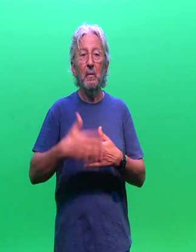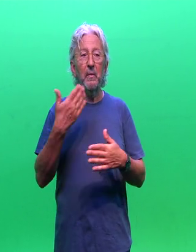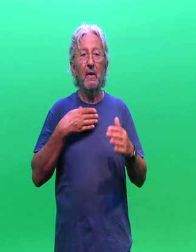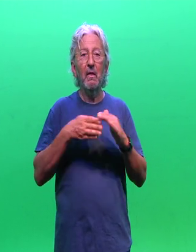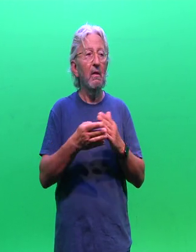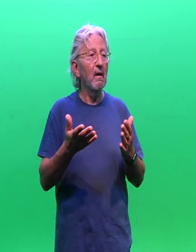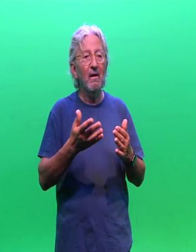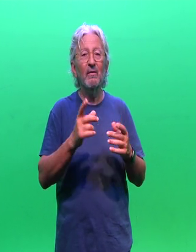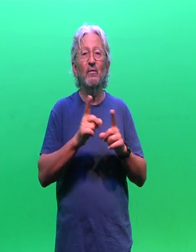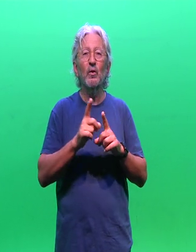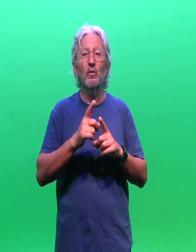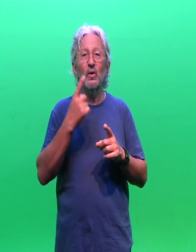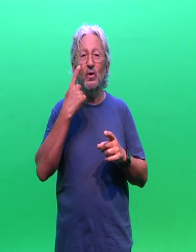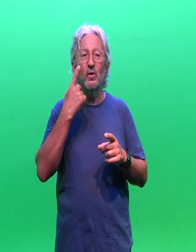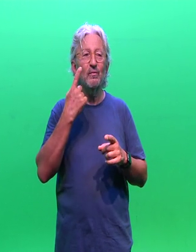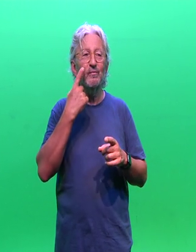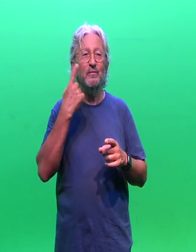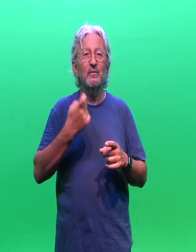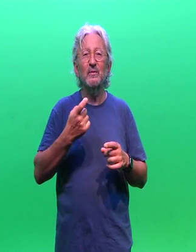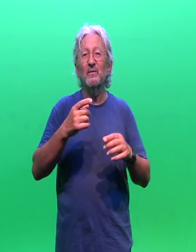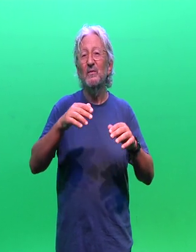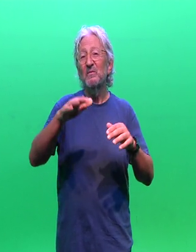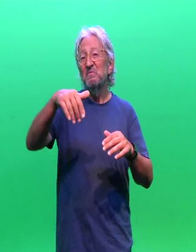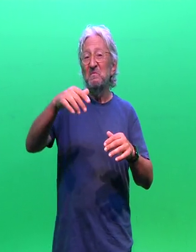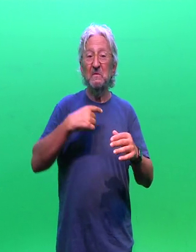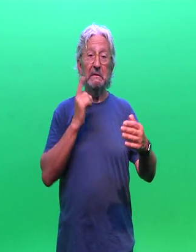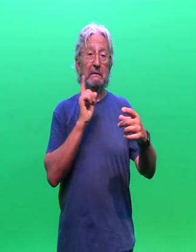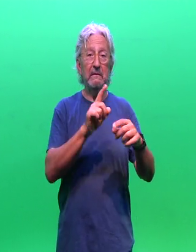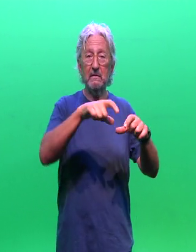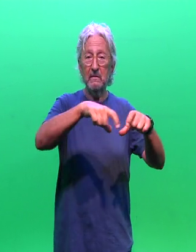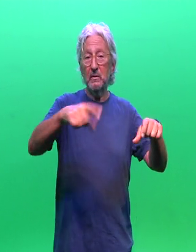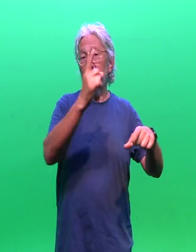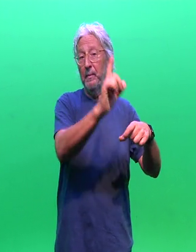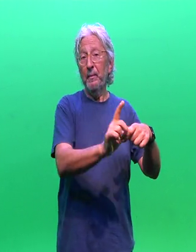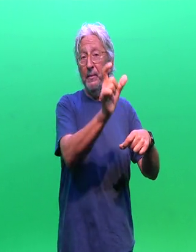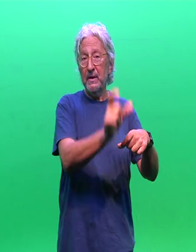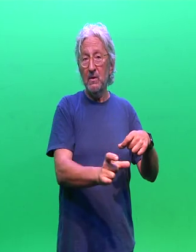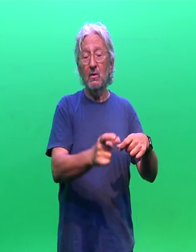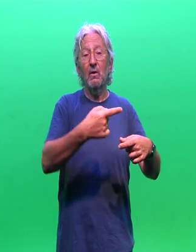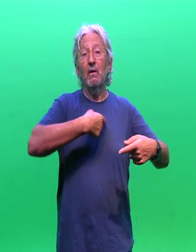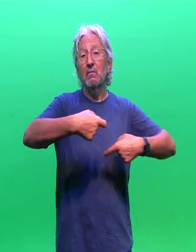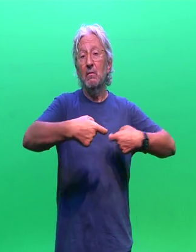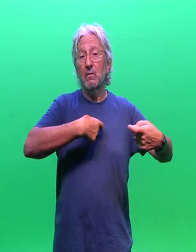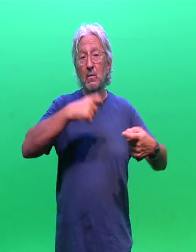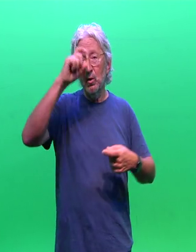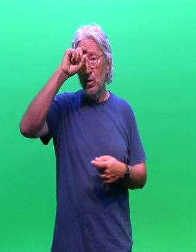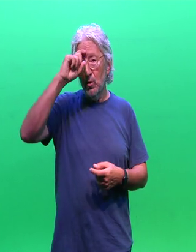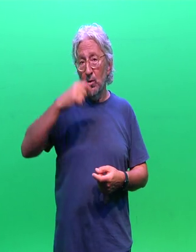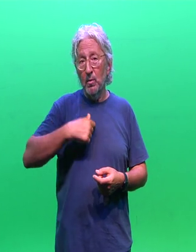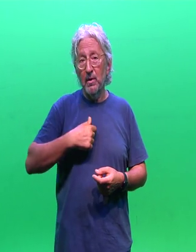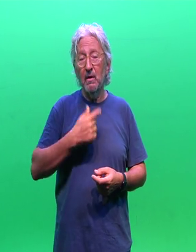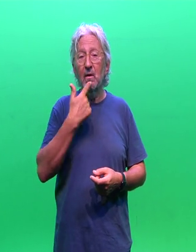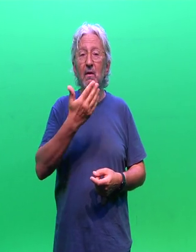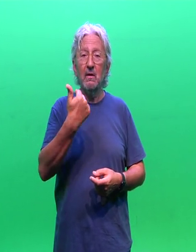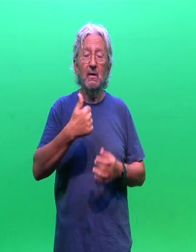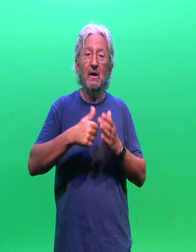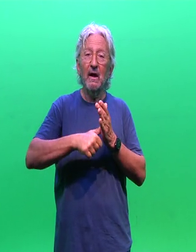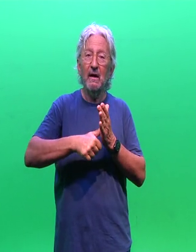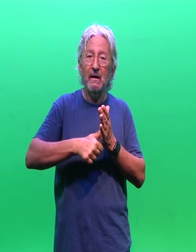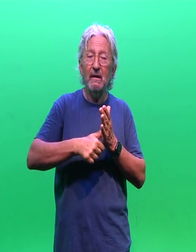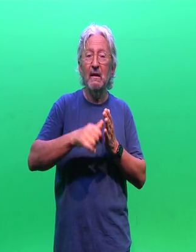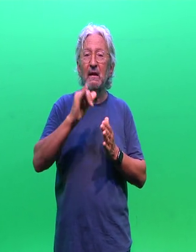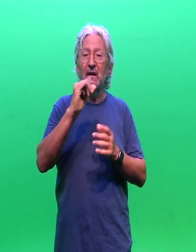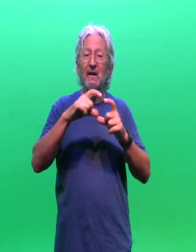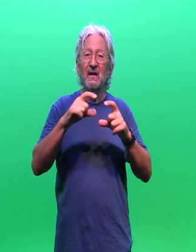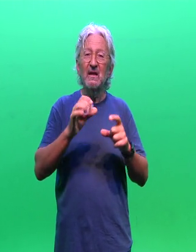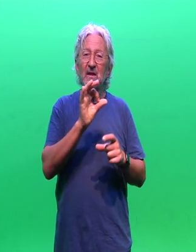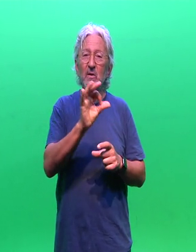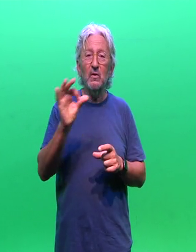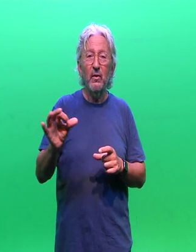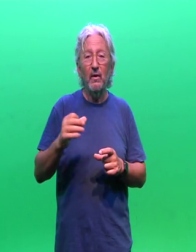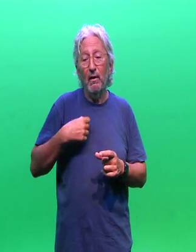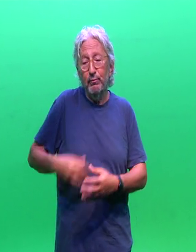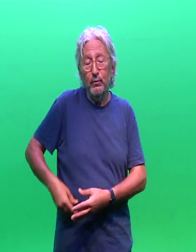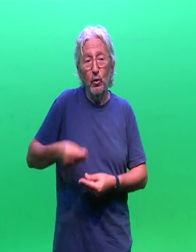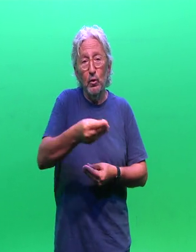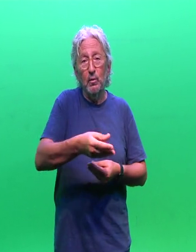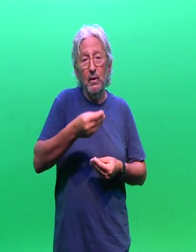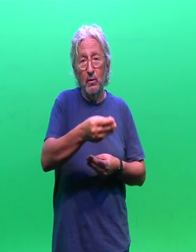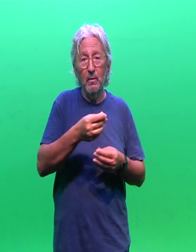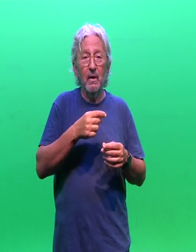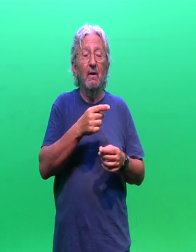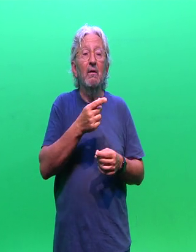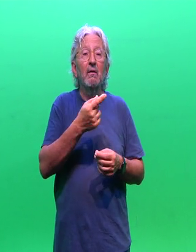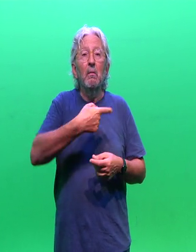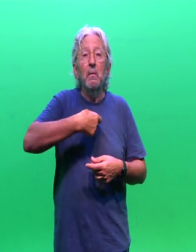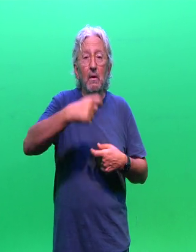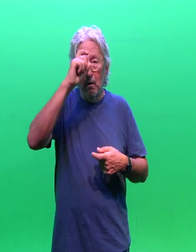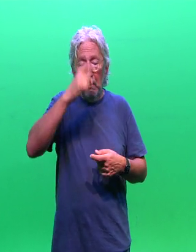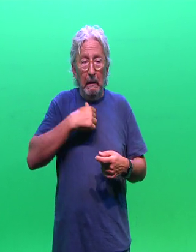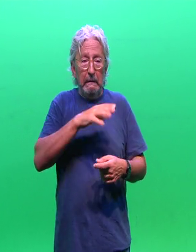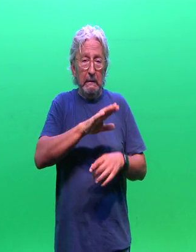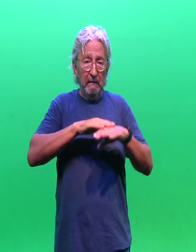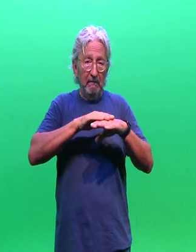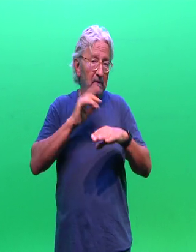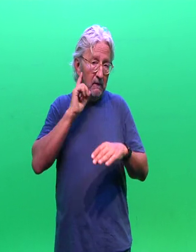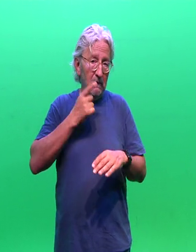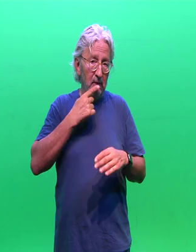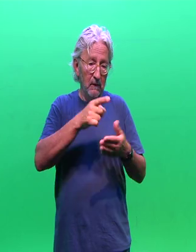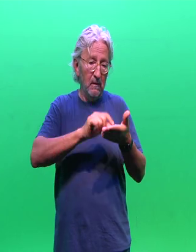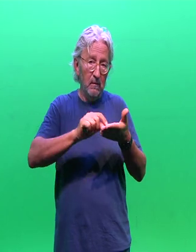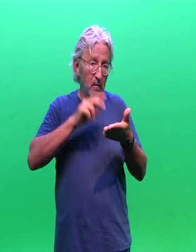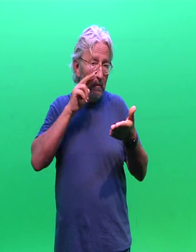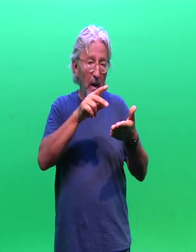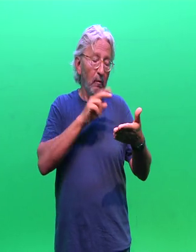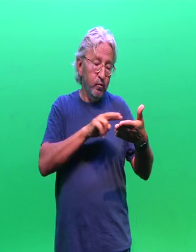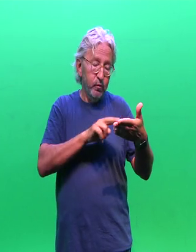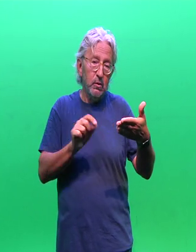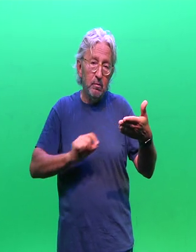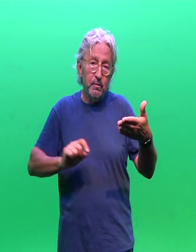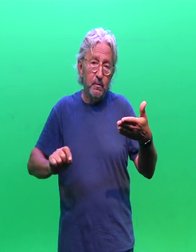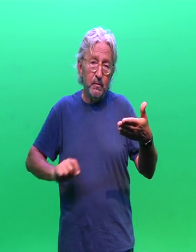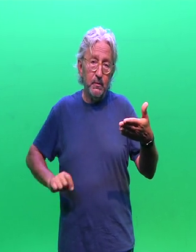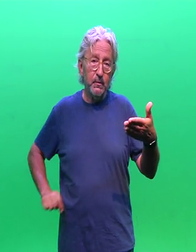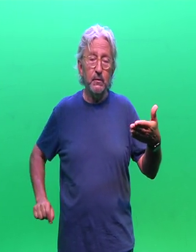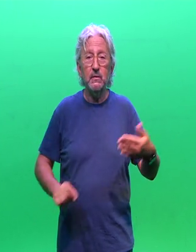Quan he entrat el vigilant m'ha fet senyals perquè anés cap allà. He anat al taulell i una persona m'ha preguntat el meu nom, el meu DNI, i la targeta sanitària. Jo li he donat i m'han preguntat el nom, però li he dit que són una persona sorda i li he demanat d'escriure a un full, després ha llegit i anotat la informació.